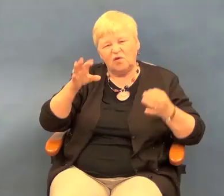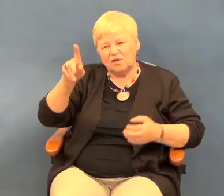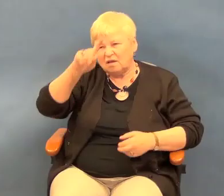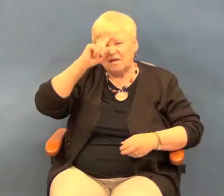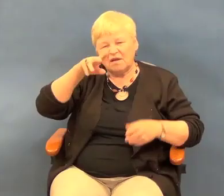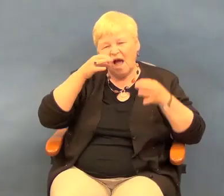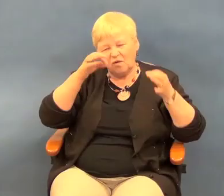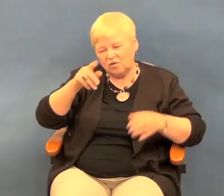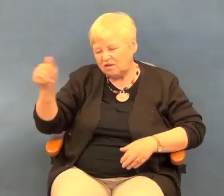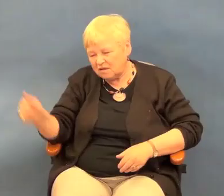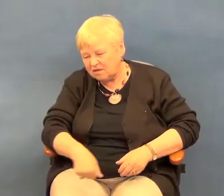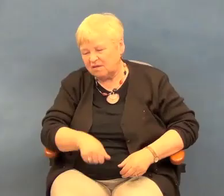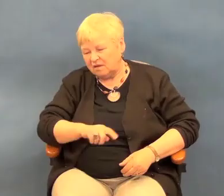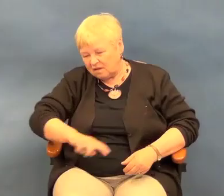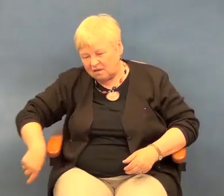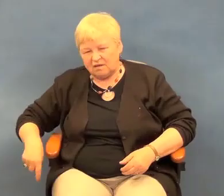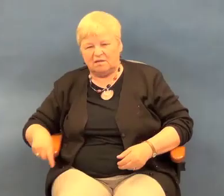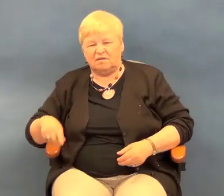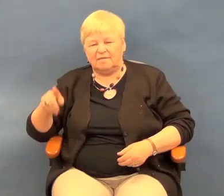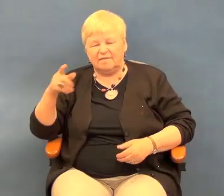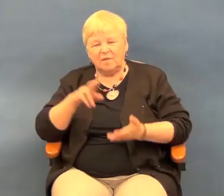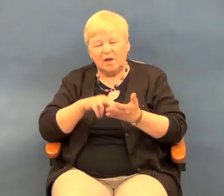Ludzie często niszczą auta rysując je.